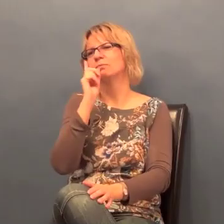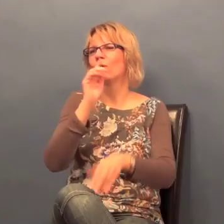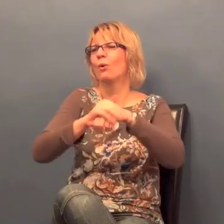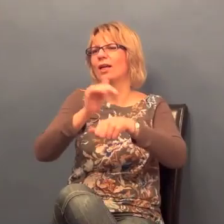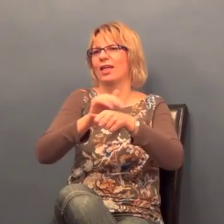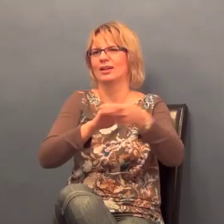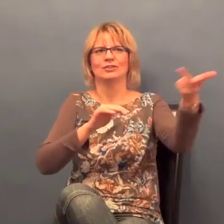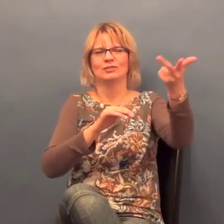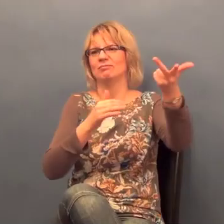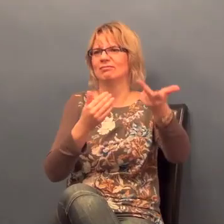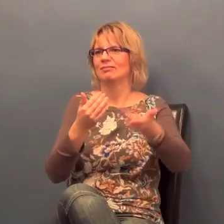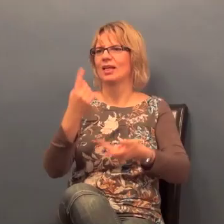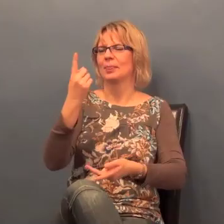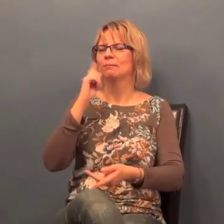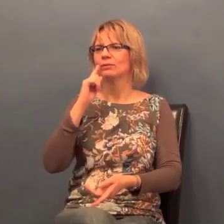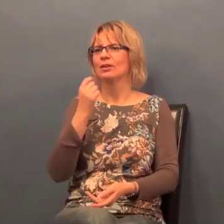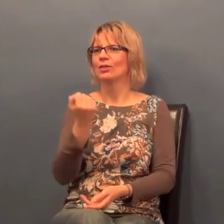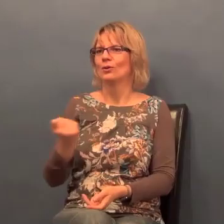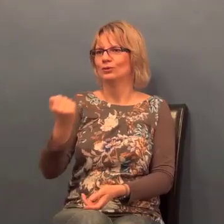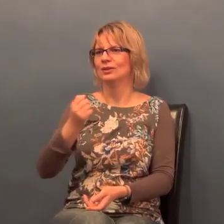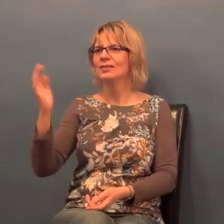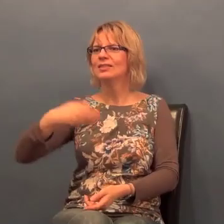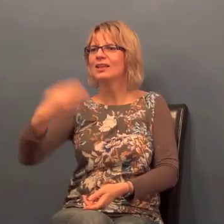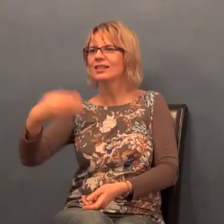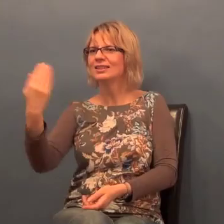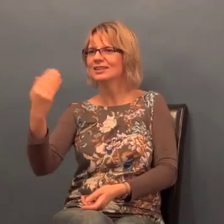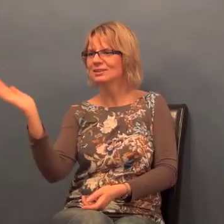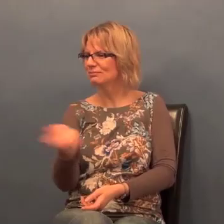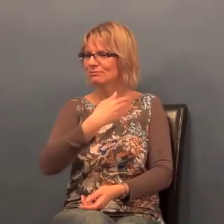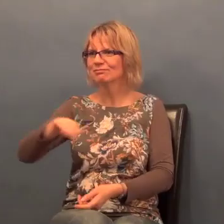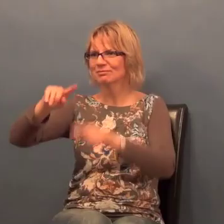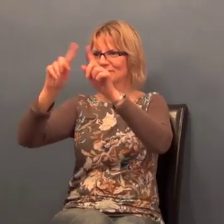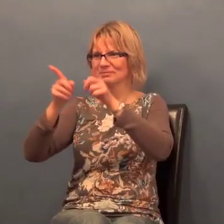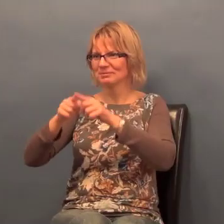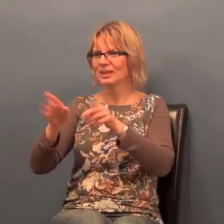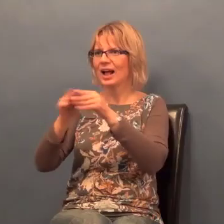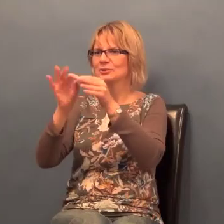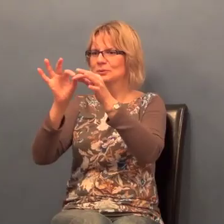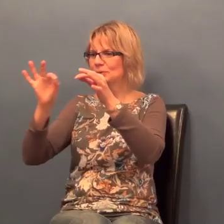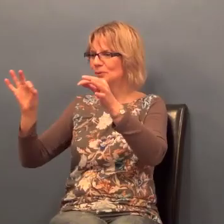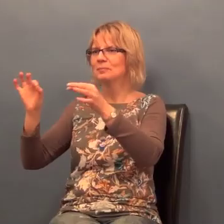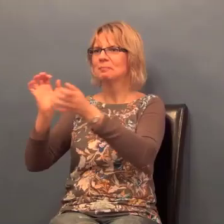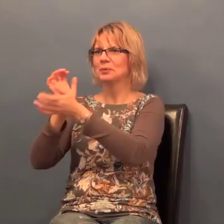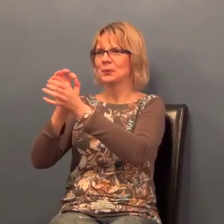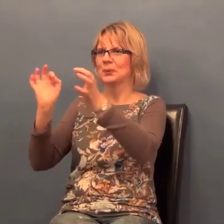Jeden z nich bawił się piłką przywiązaną do rakietki pingpongowej.